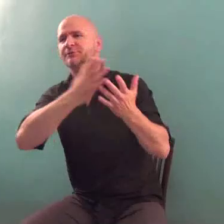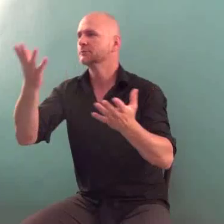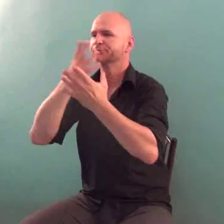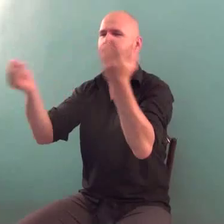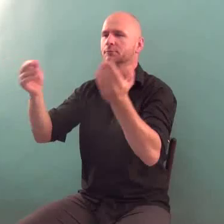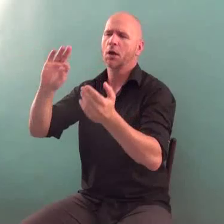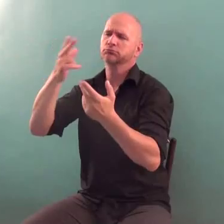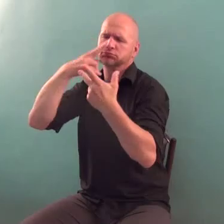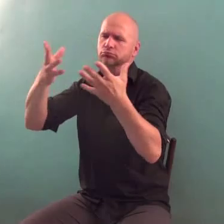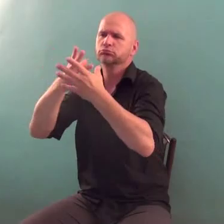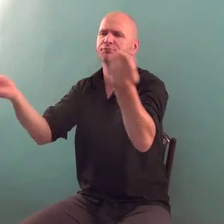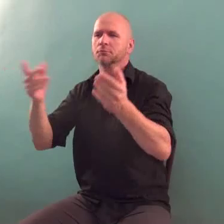Ten, kto to zrobił, zniknął, nie widać go.